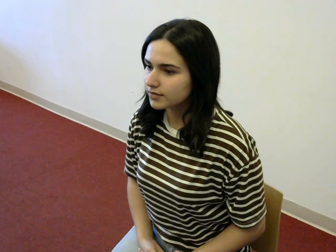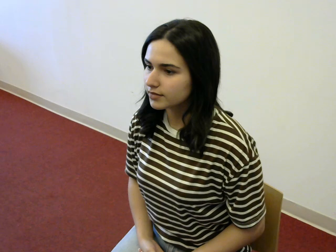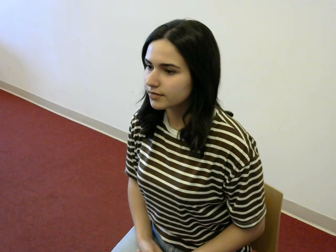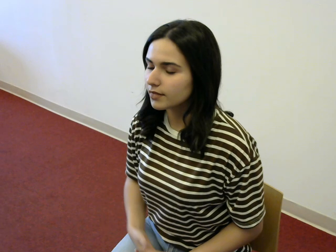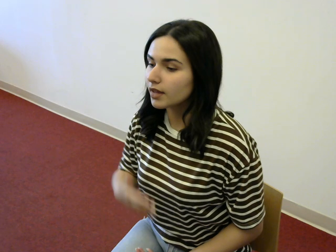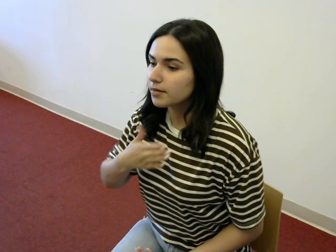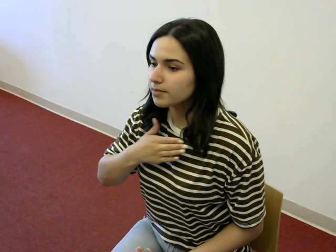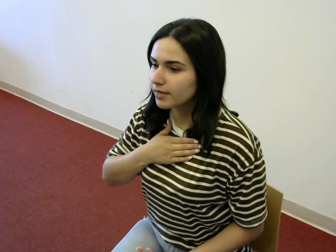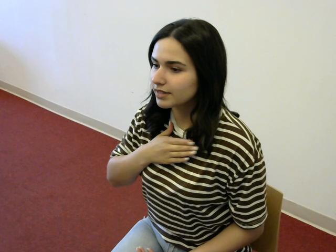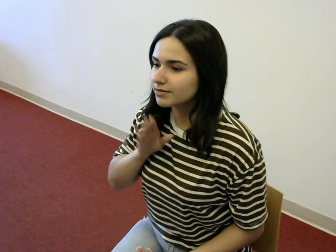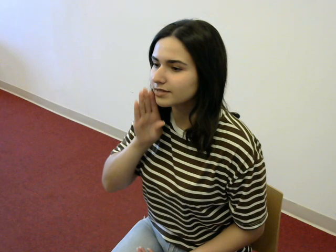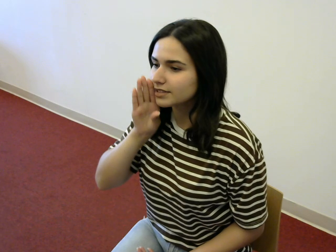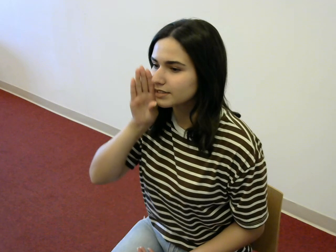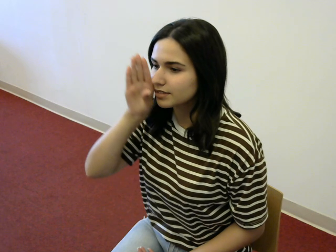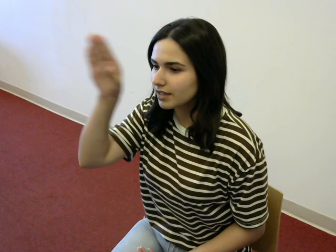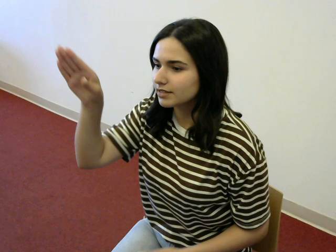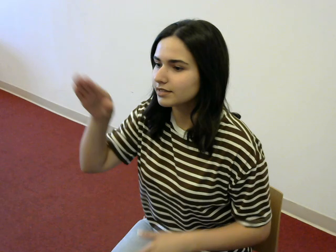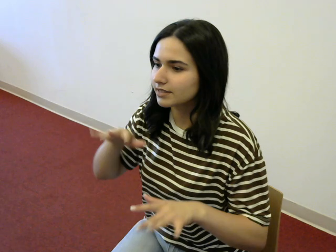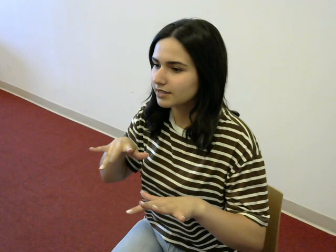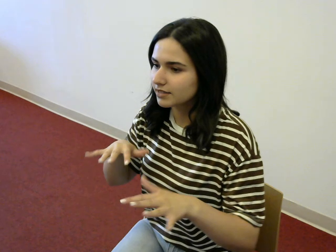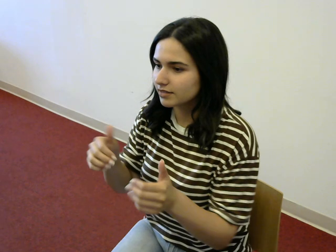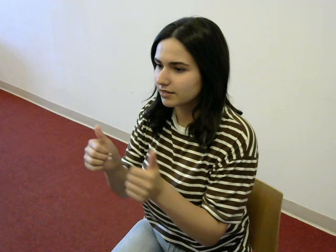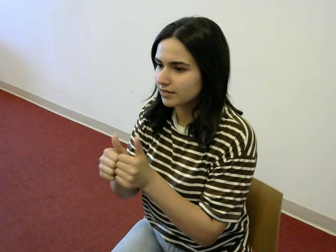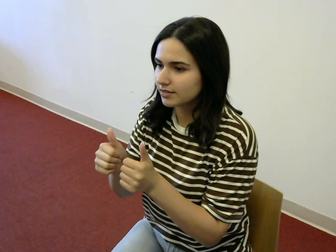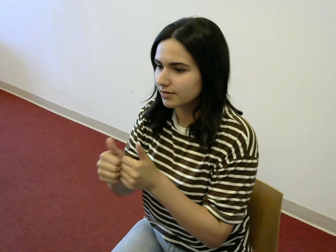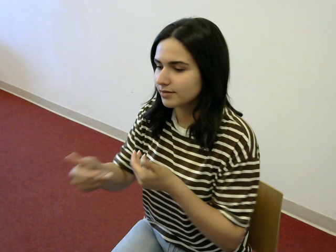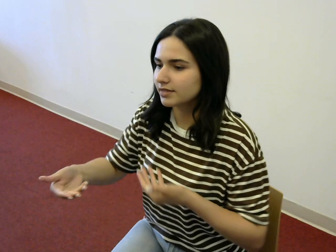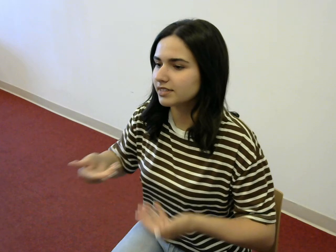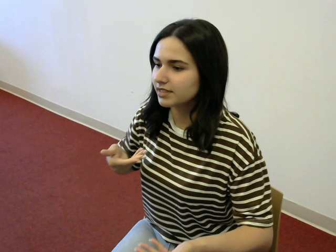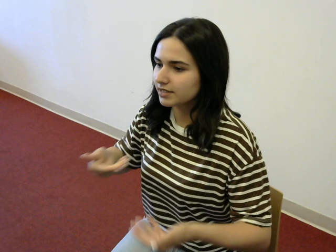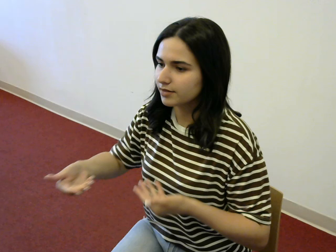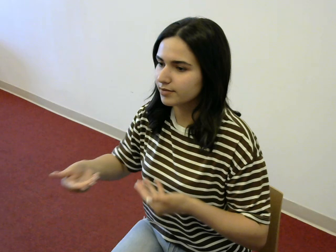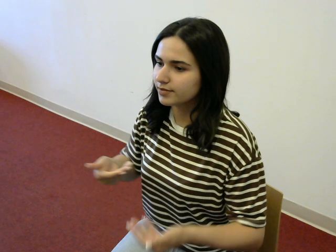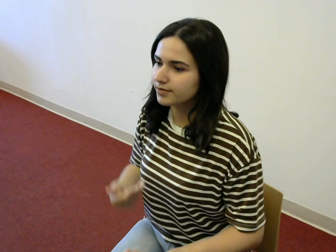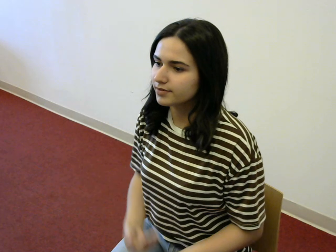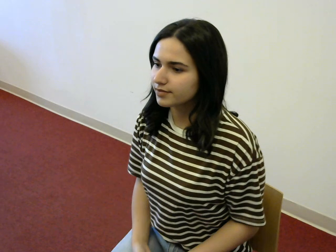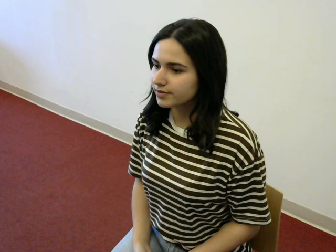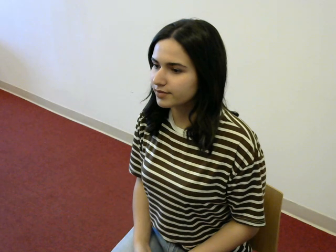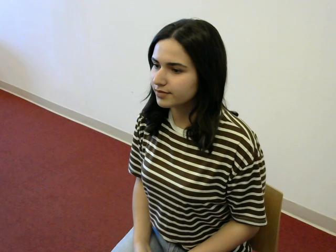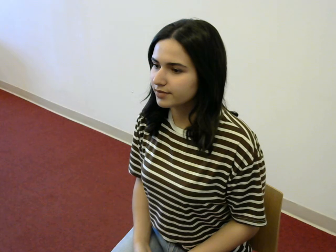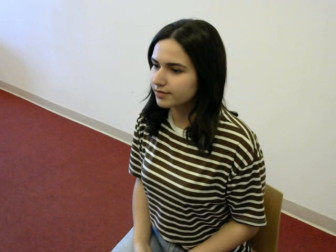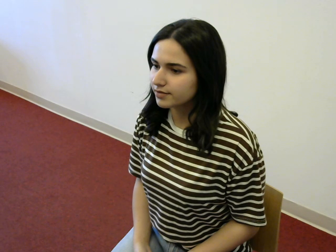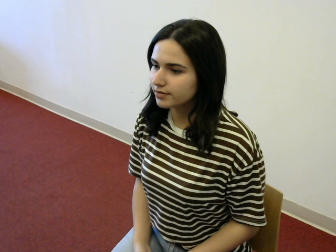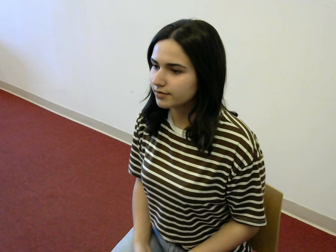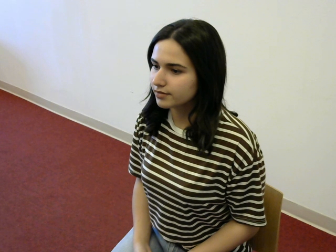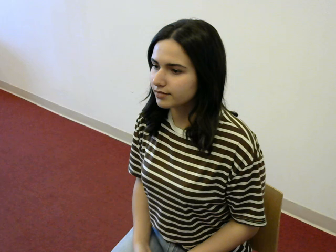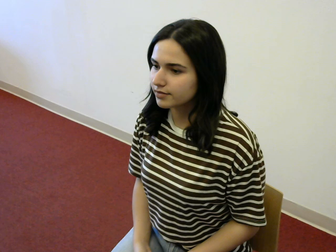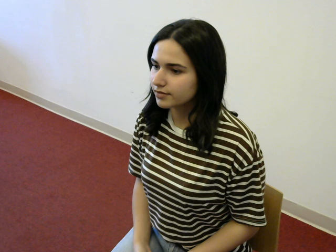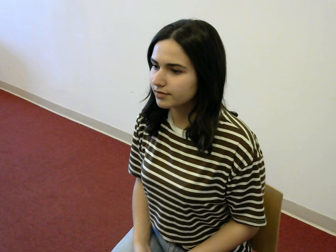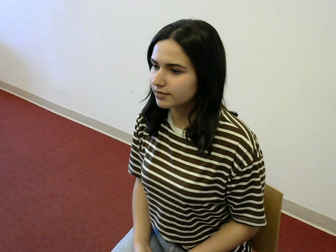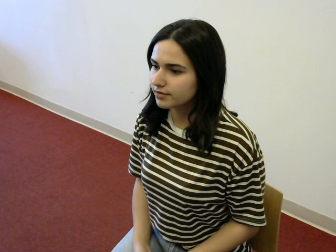Mən səhərlər dənizin kənarında gəzirəm